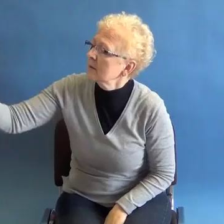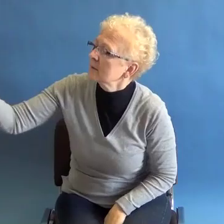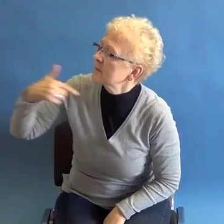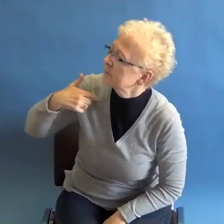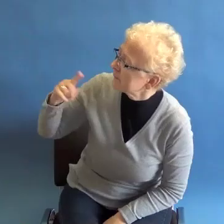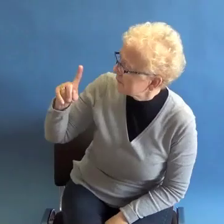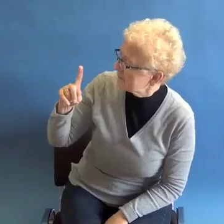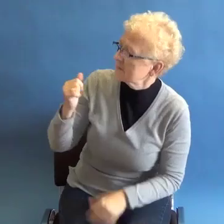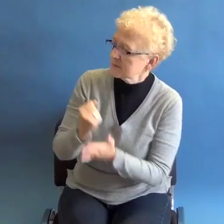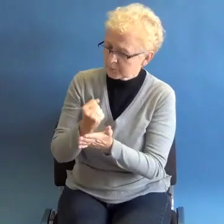Poczekaj, jedna sprawa.